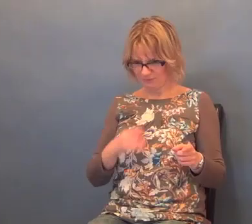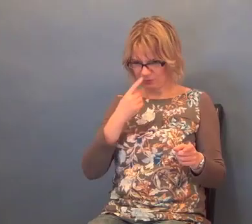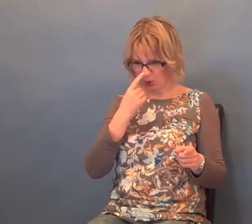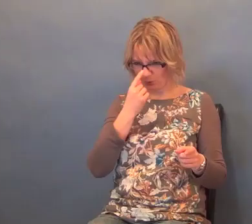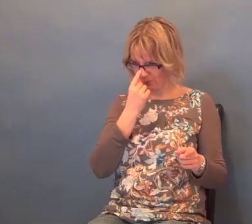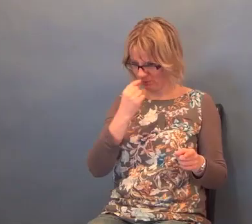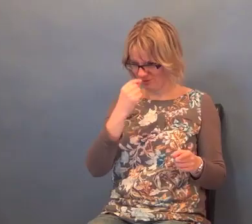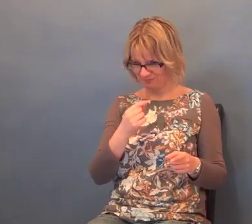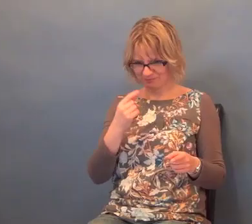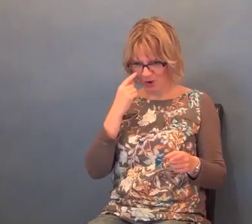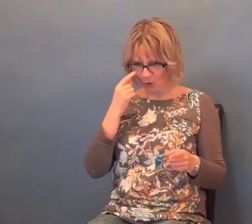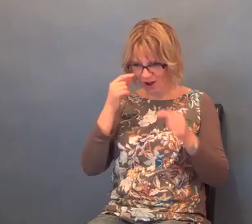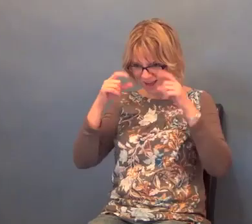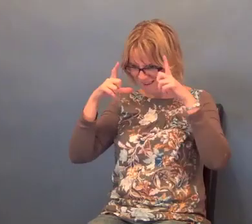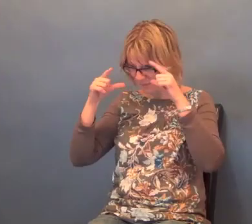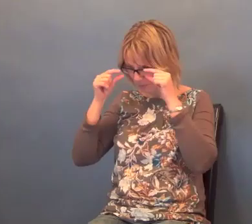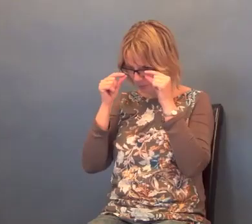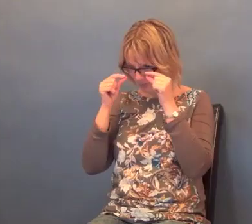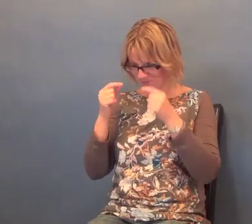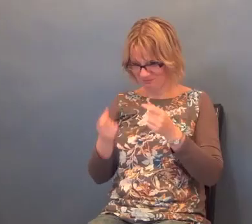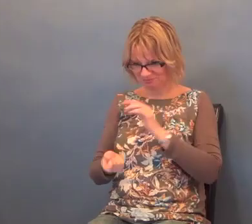Nos haczykowaty, duże oczy, małe oczy.